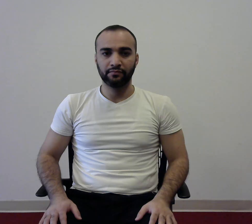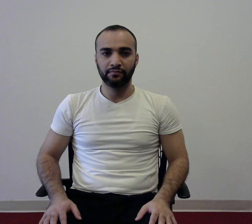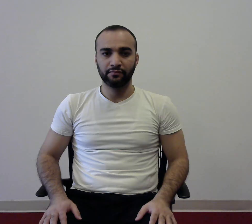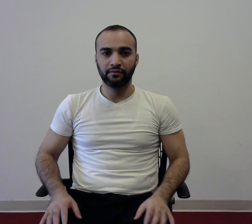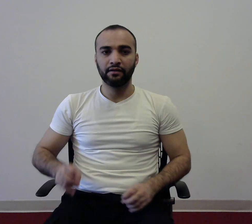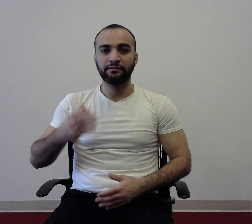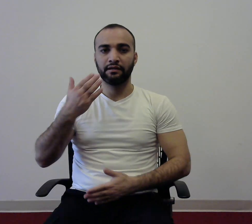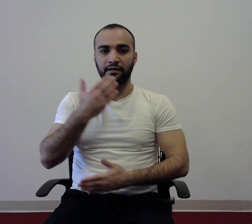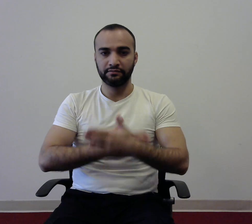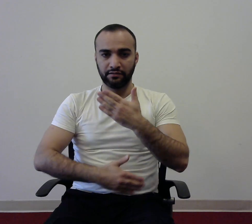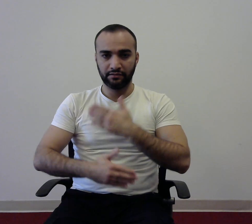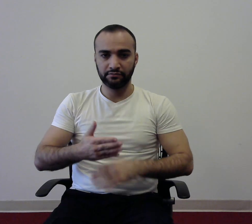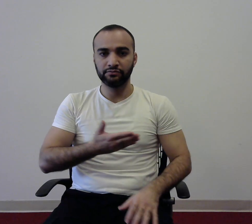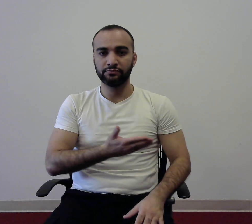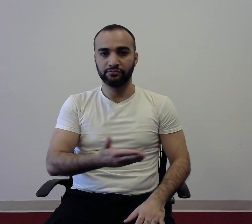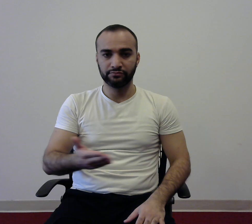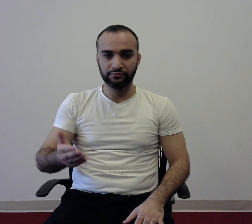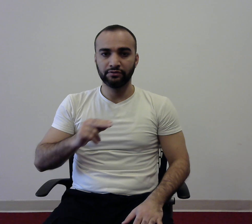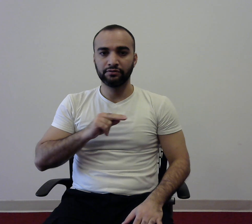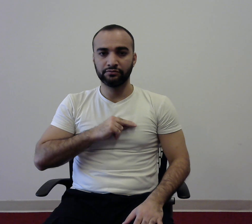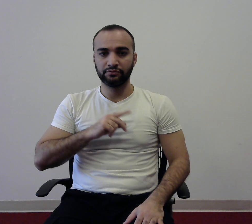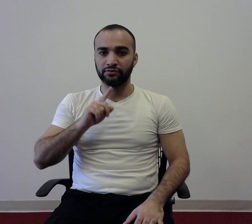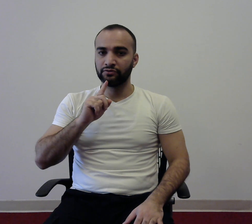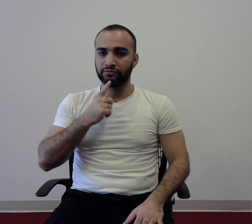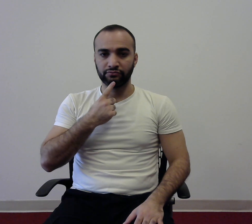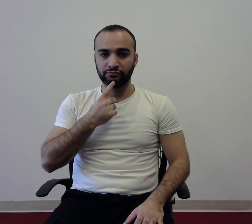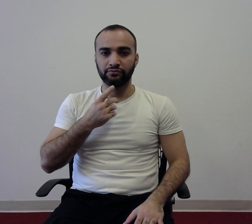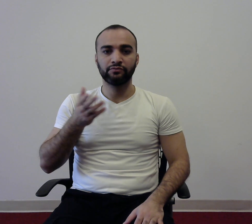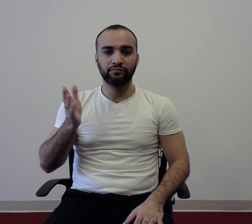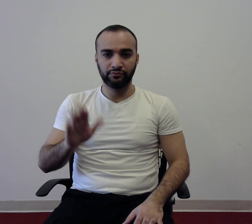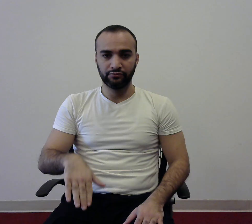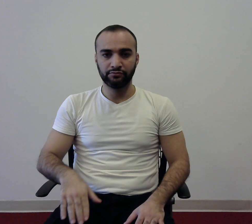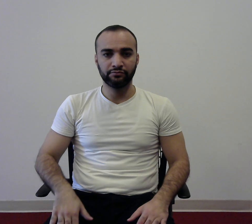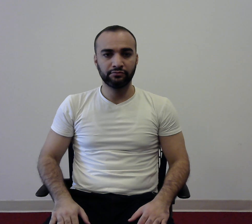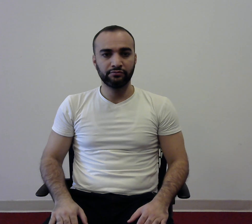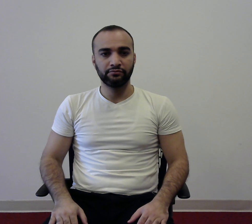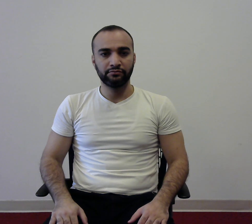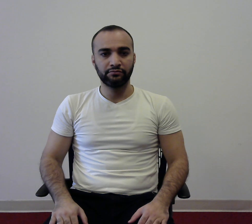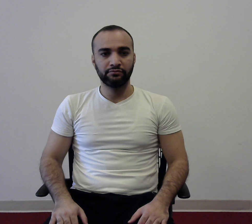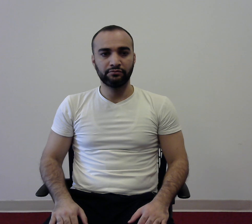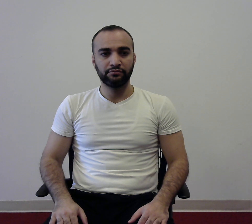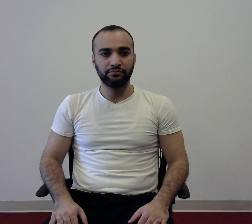Əlilliyi olanlar üçün iş çətin olur